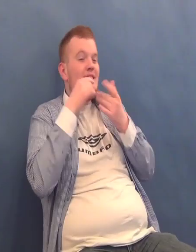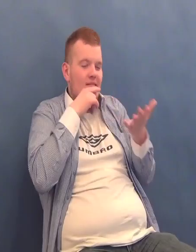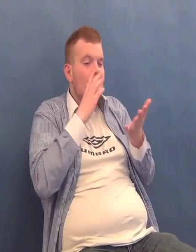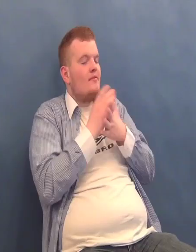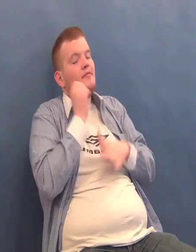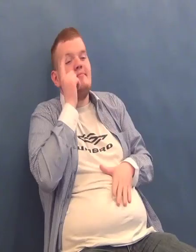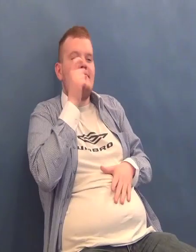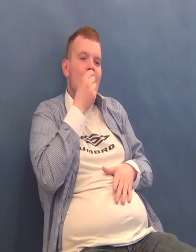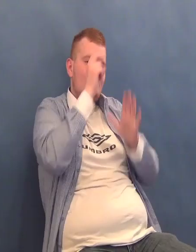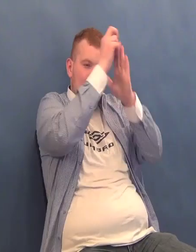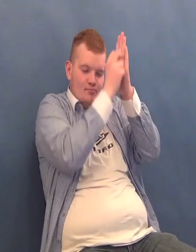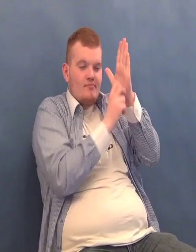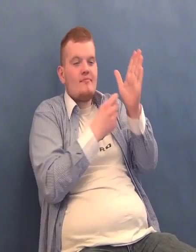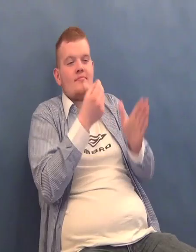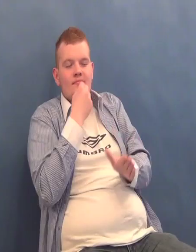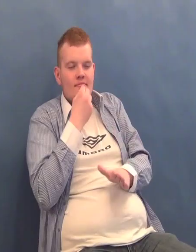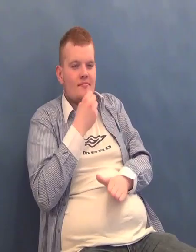Kończy i schodzi na dół na śniadanie.